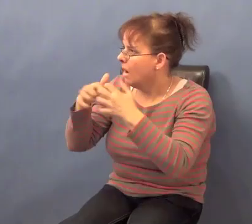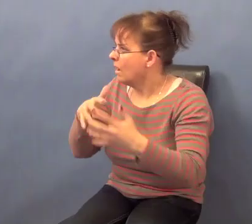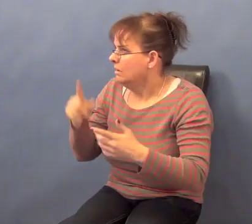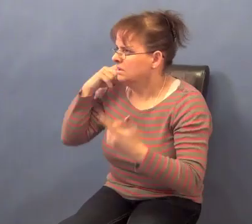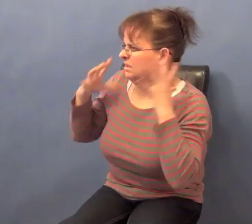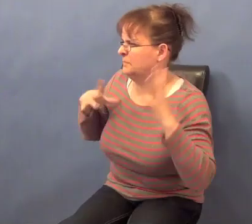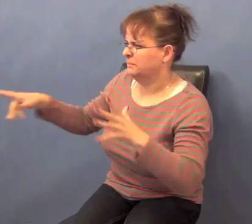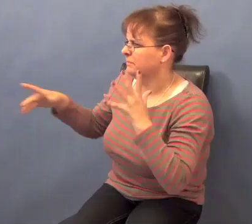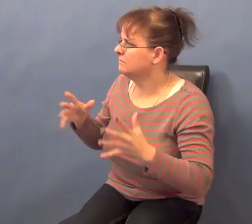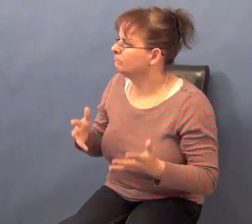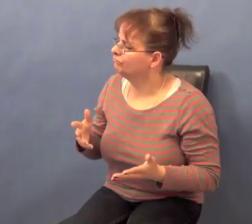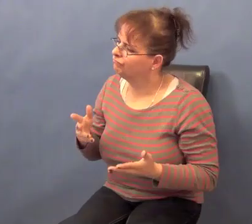Szczekają i to irytuje słyszących.